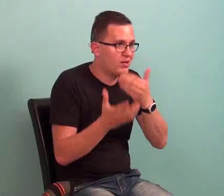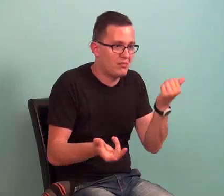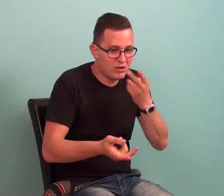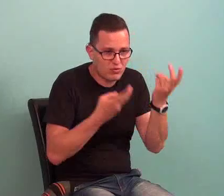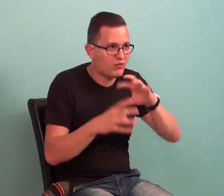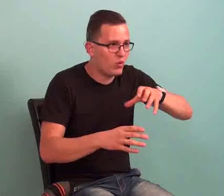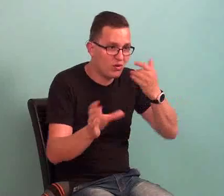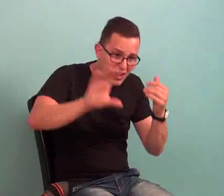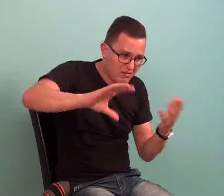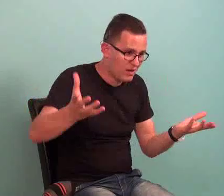Szukają w słoiku, odwracają go do góry dnem. Nie ma.